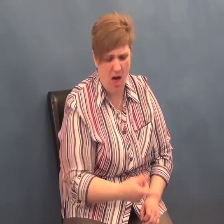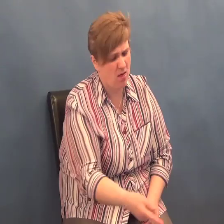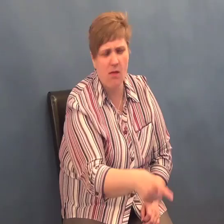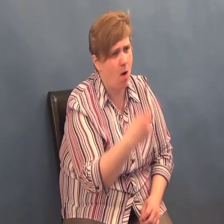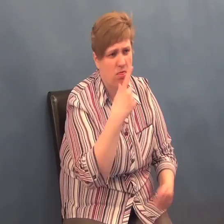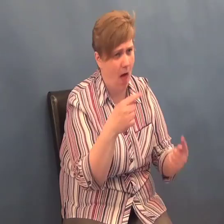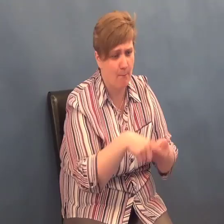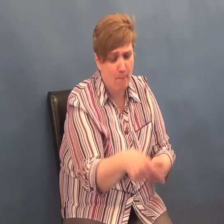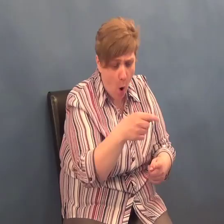To nie pasuje.